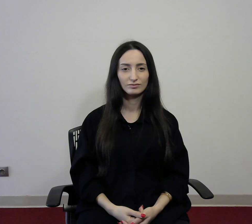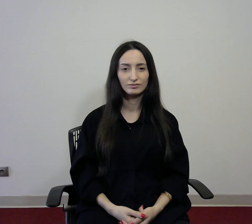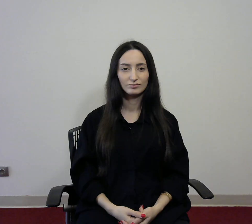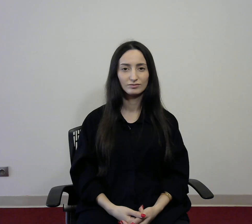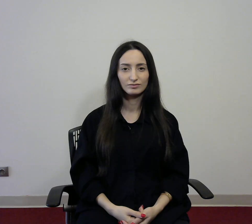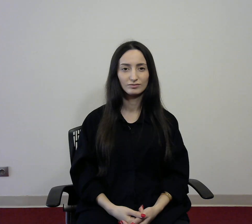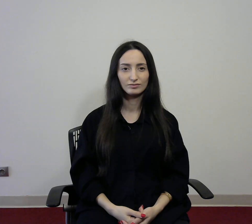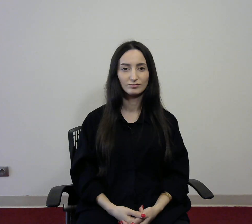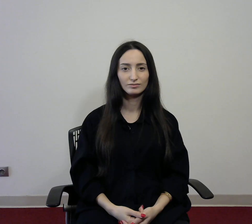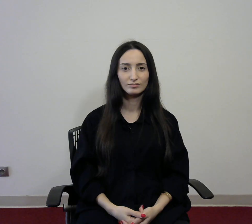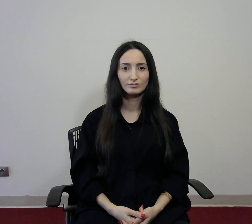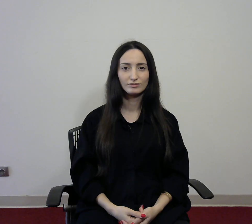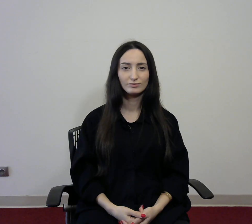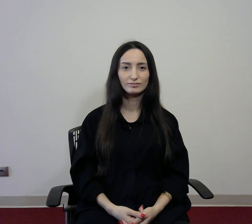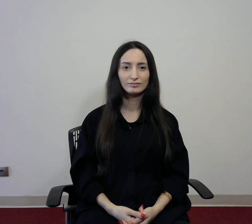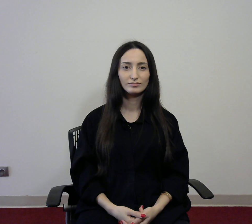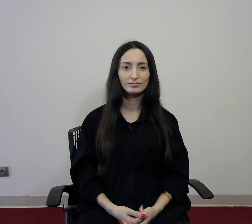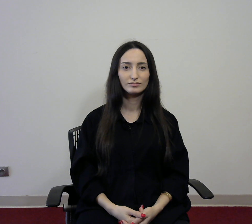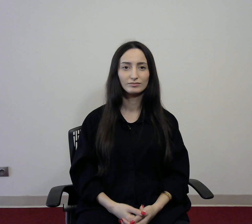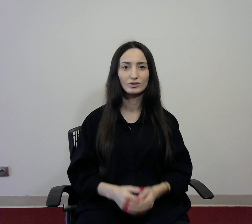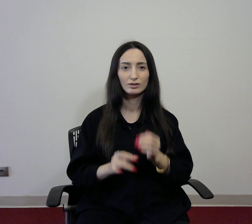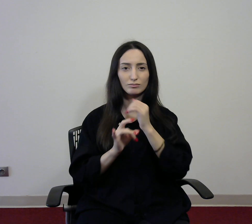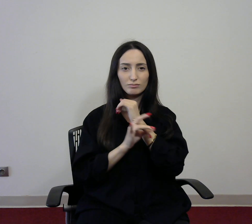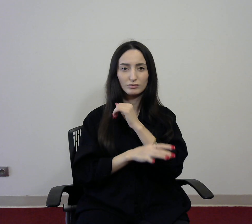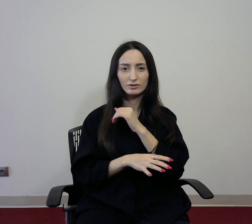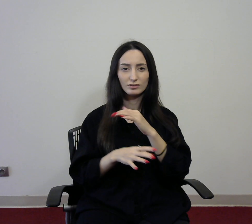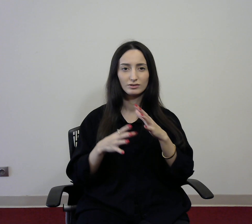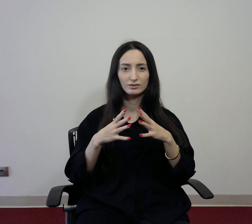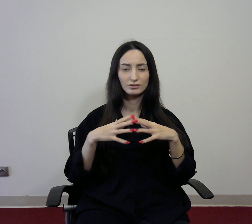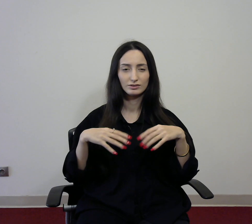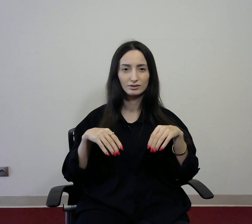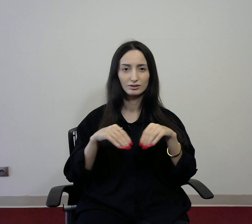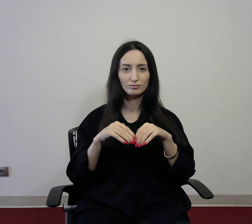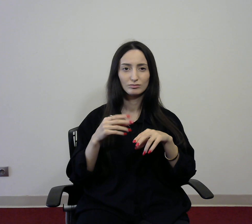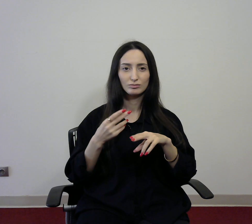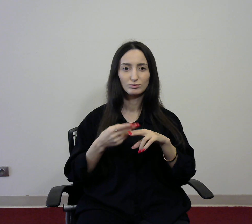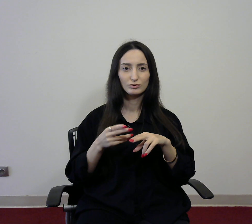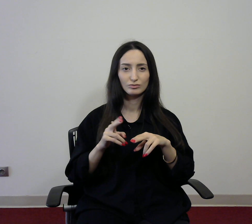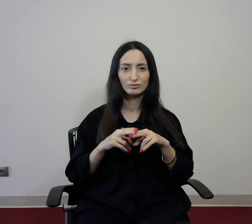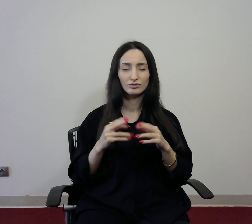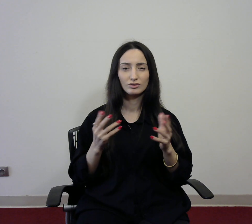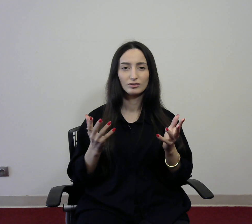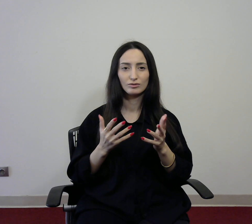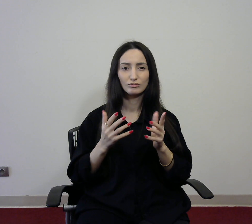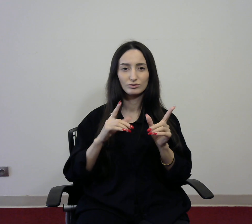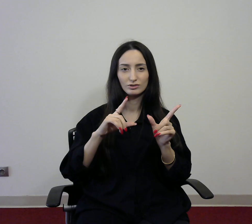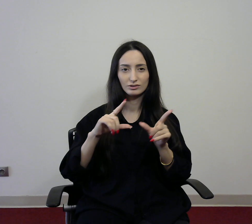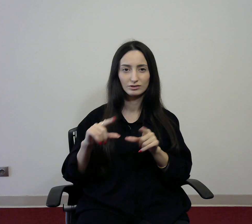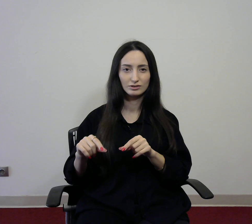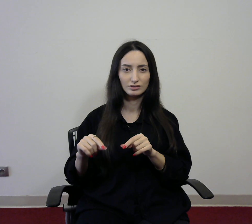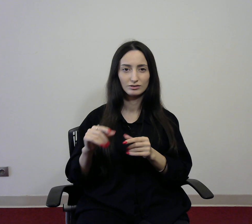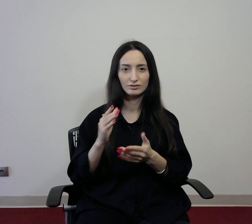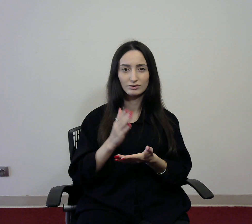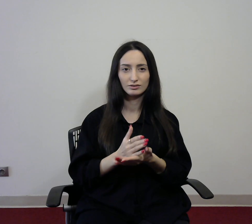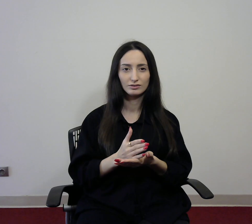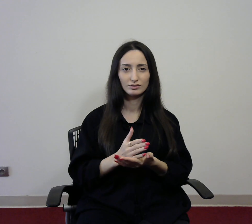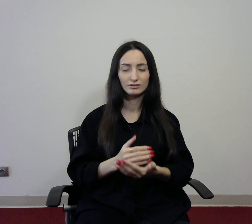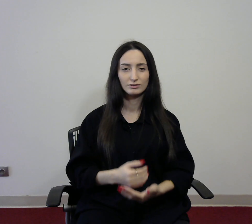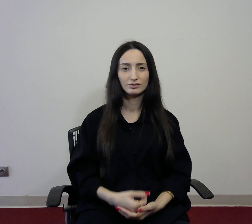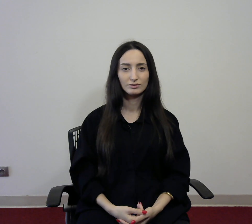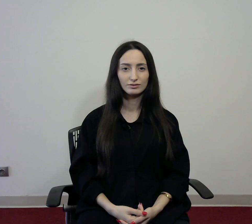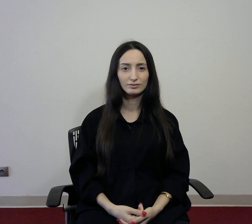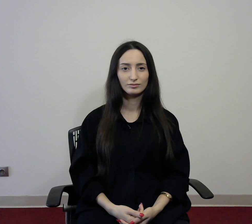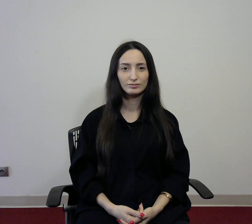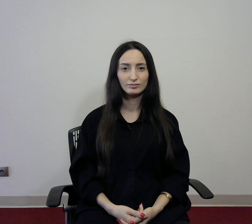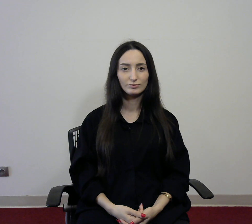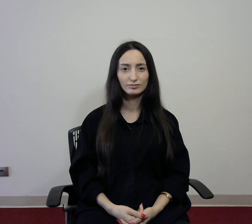Kasıb ailələr üçün hansı endirimlər var?